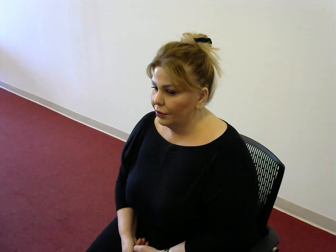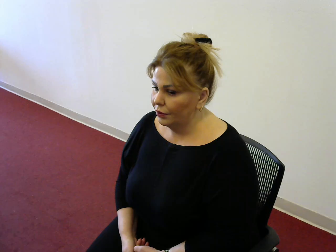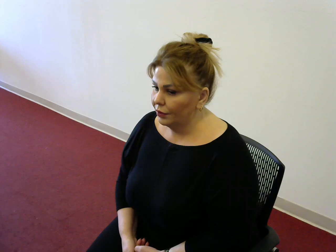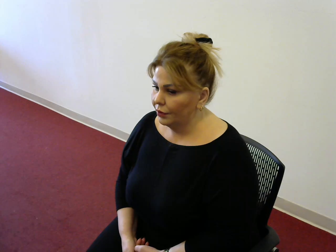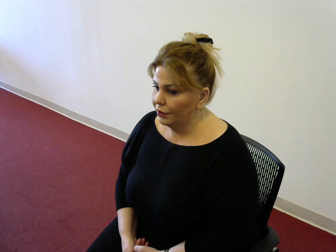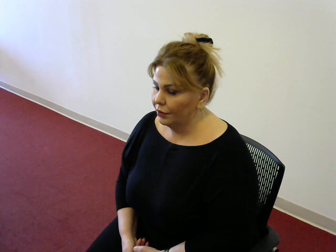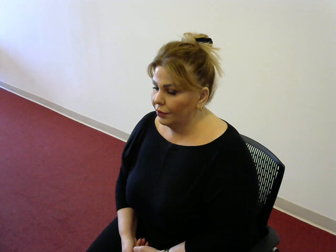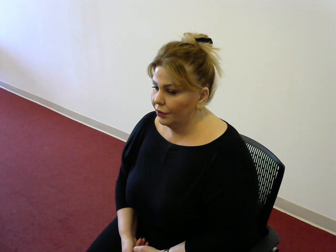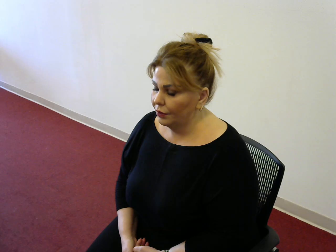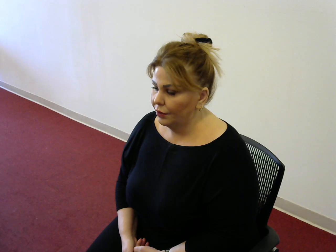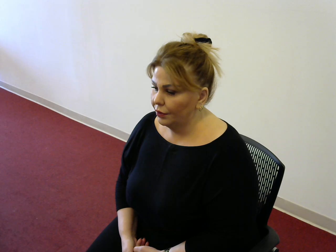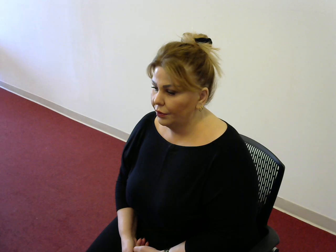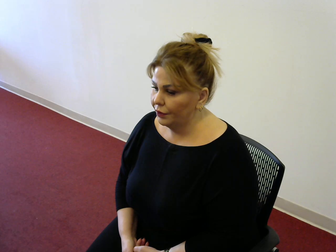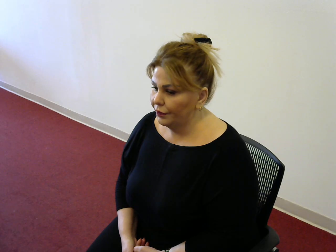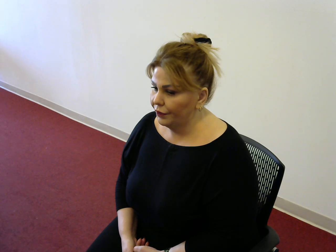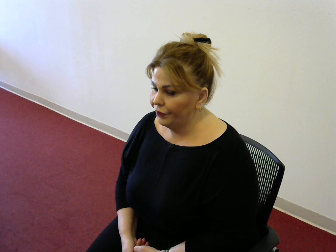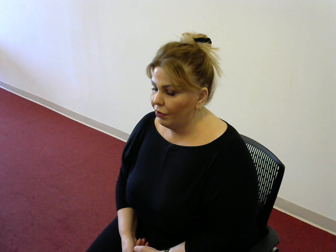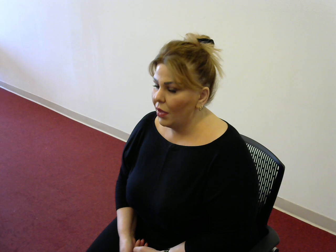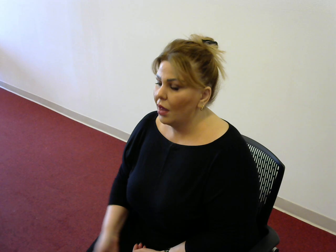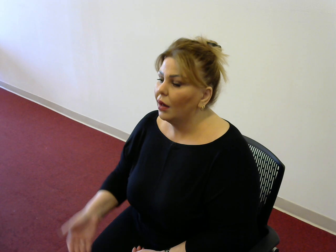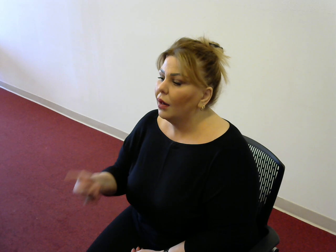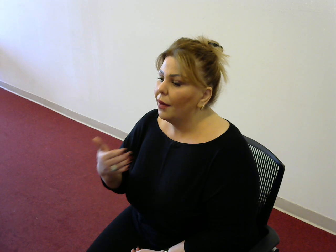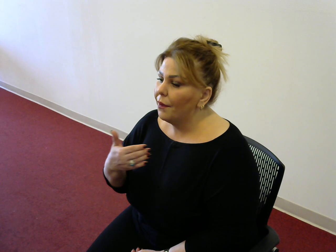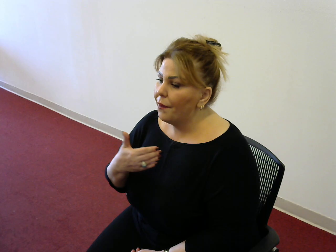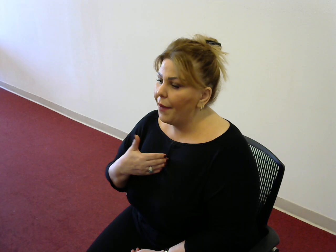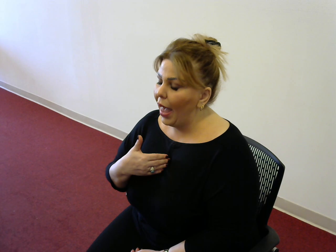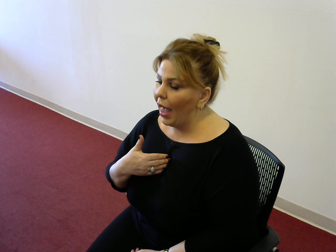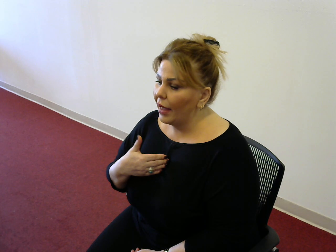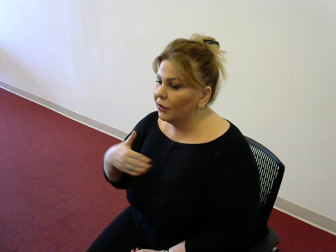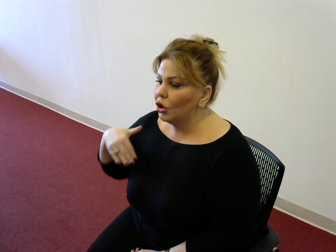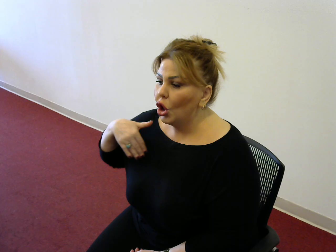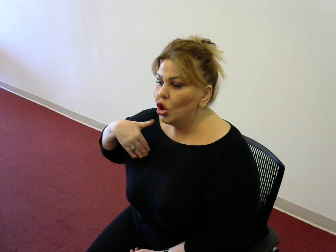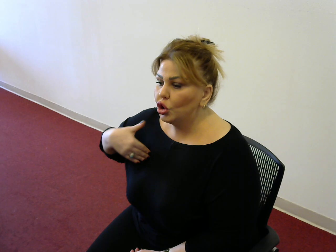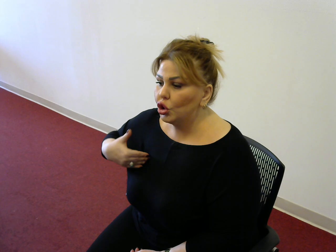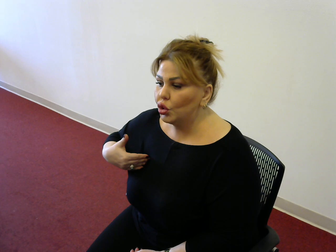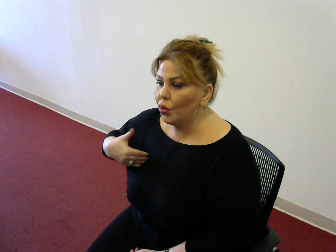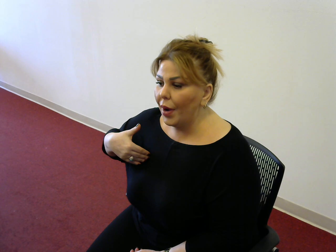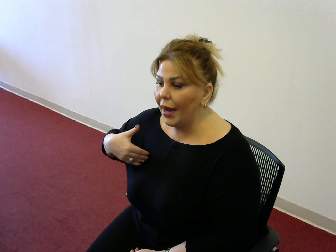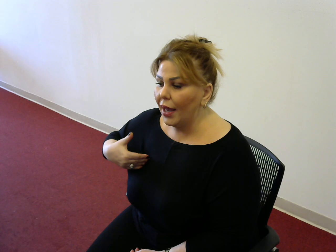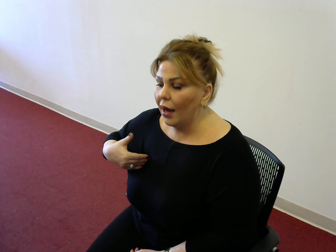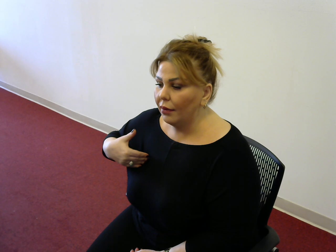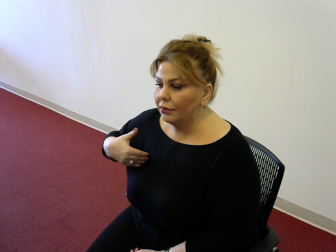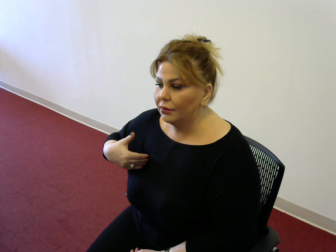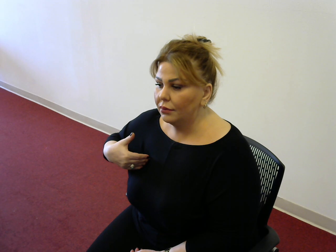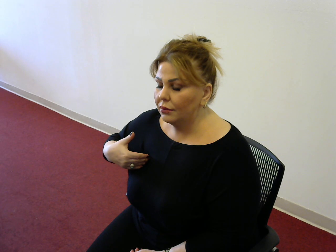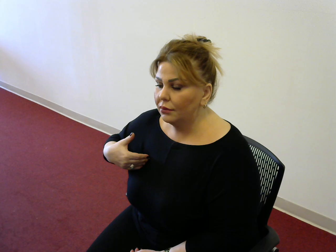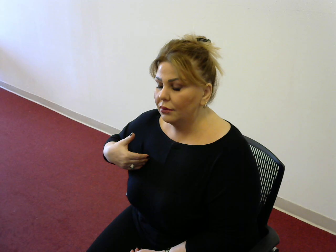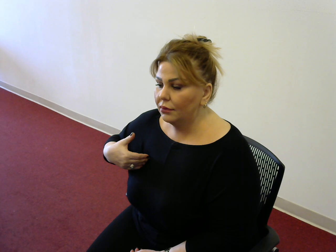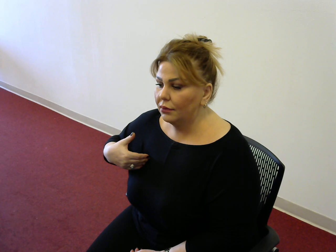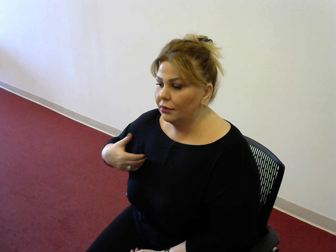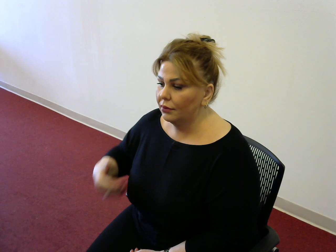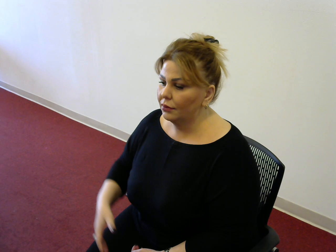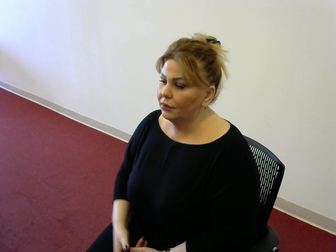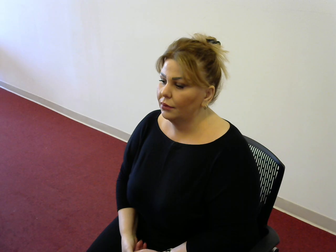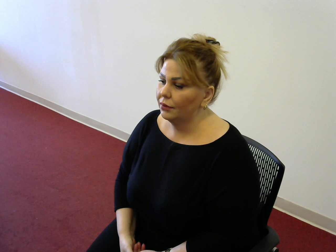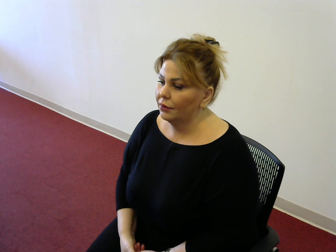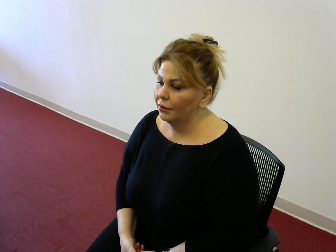Mən subayam